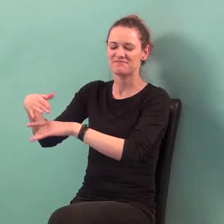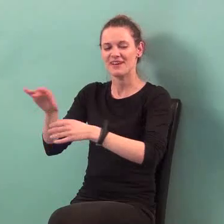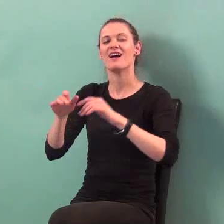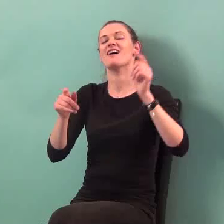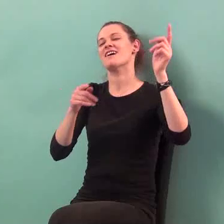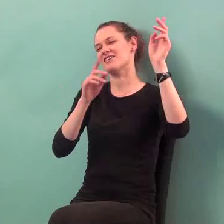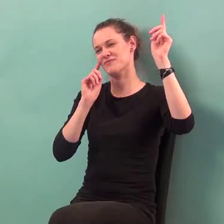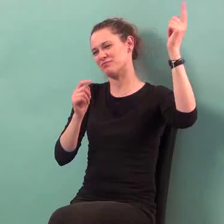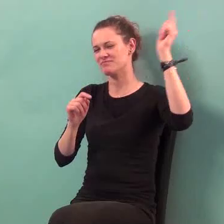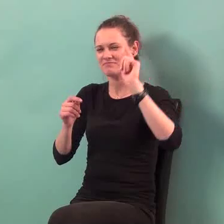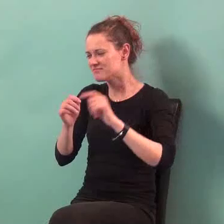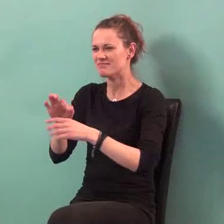A ten chłopiec na górze schodzi na dół.